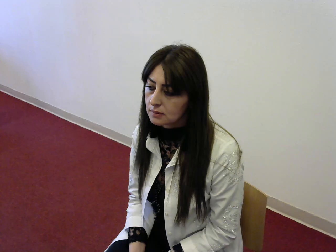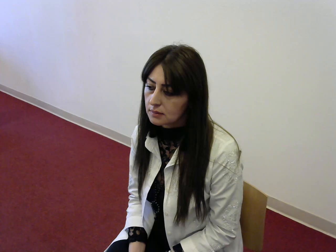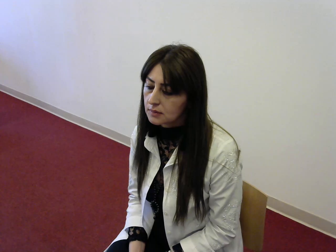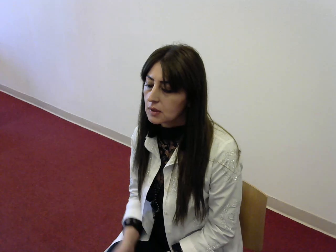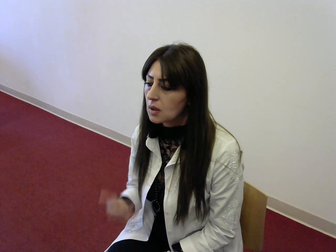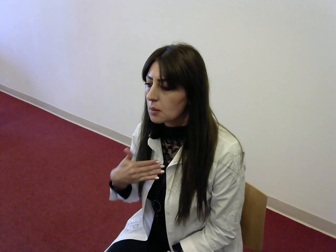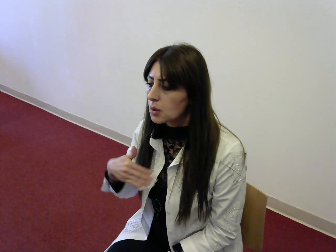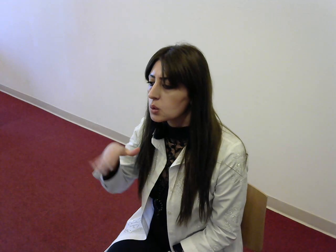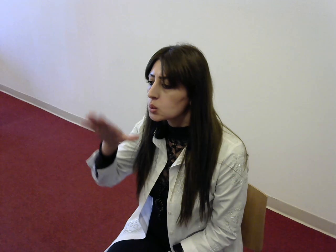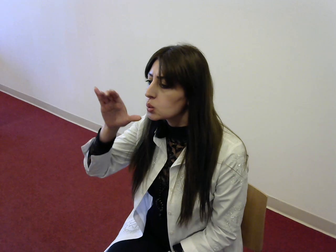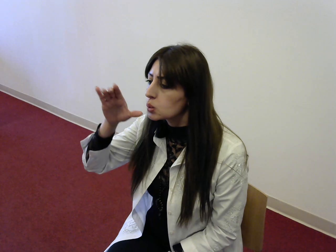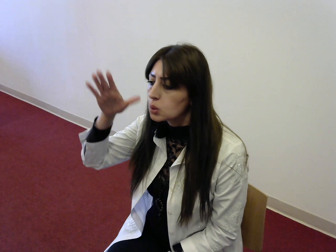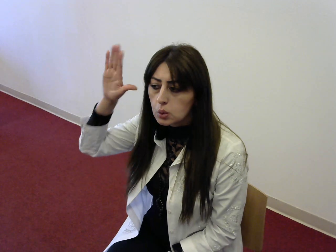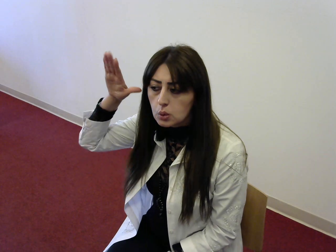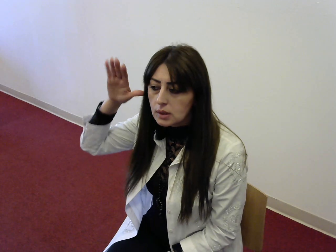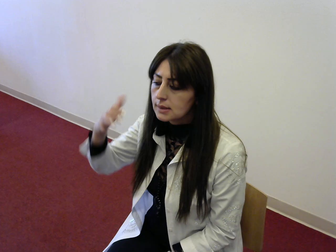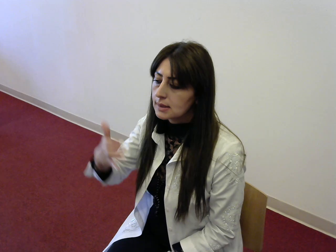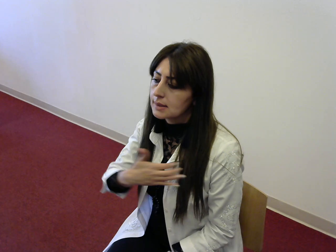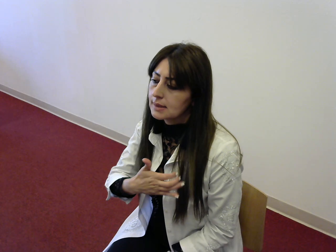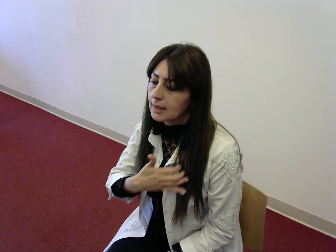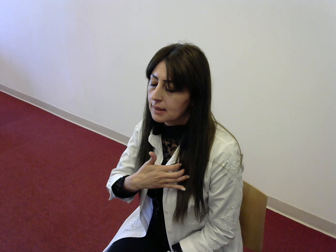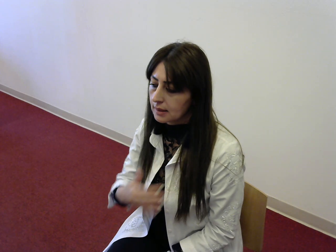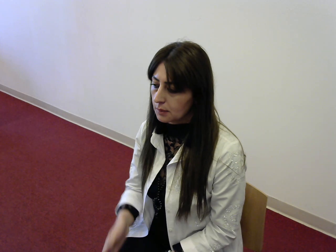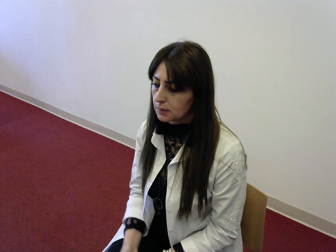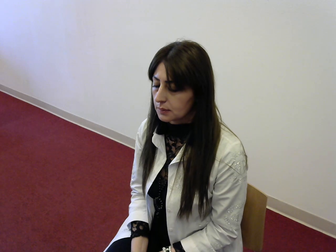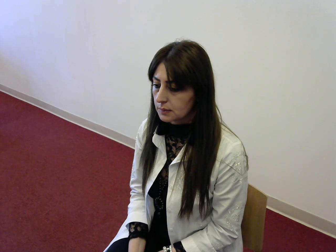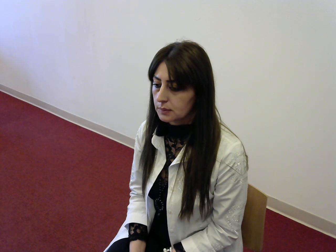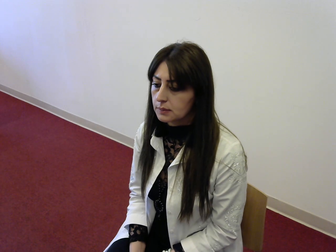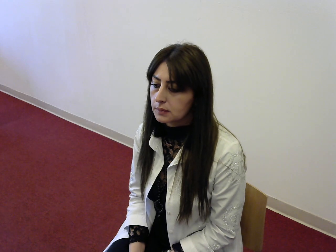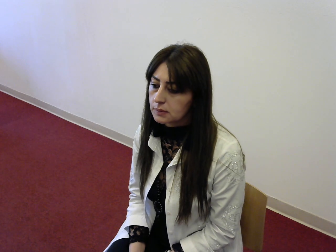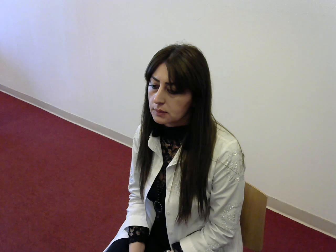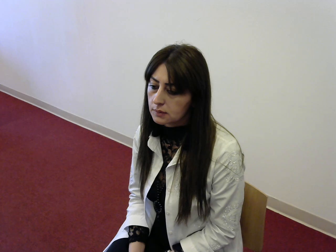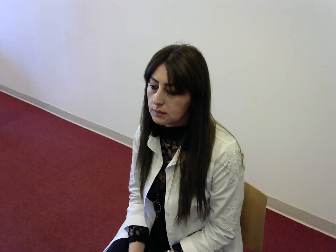Mən su istəyirəm